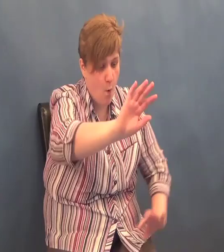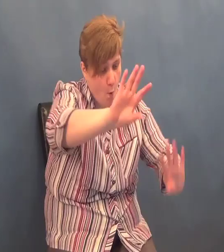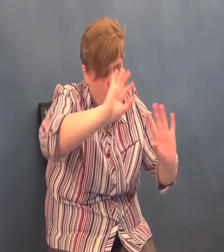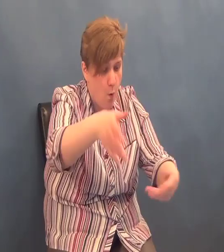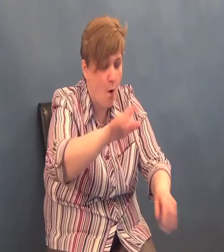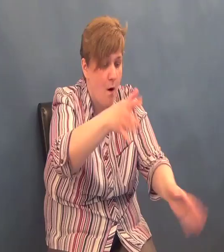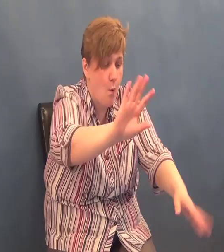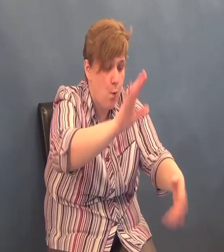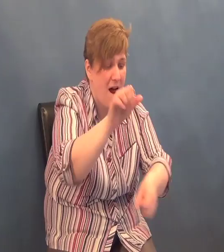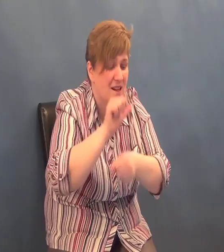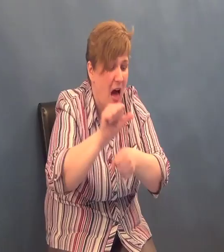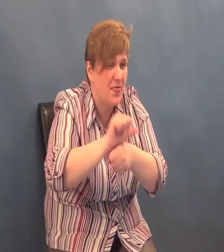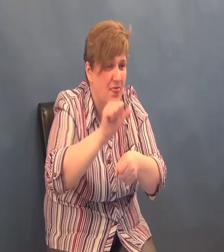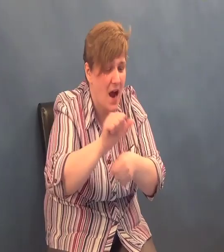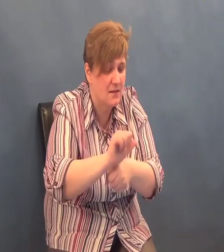Czyli jedenastego.